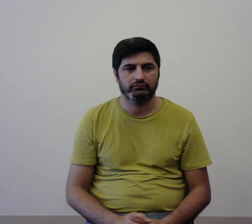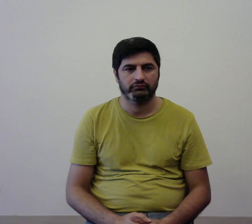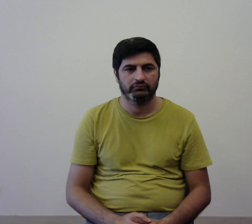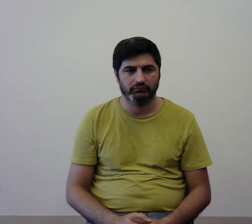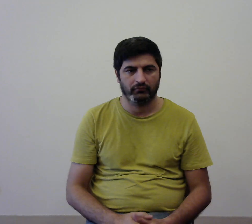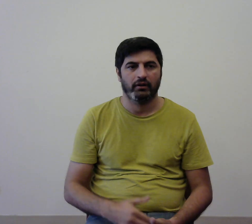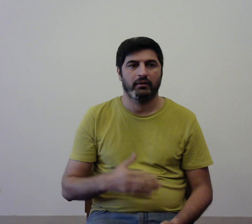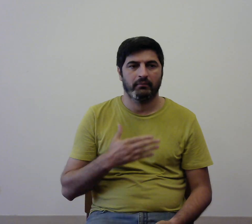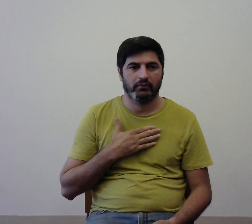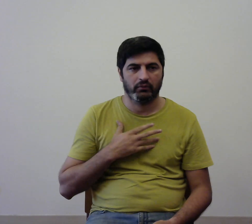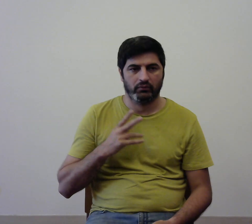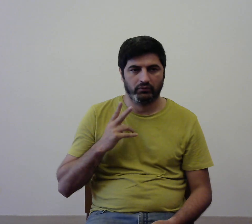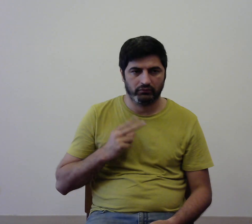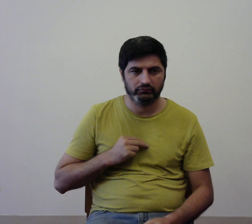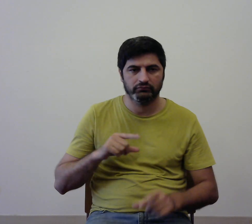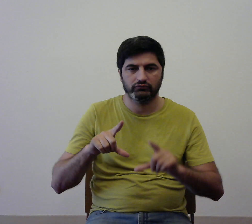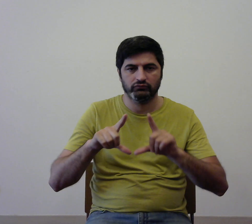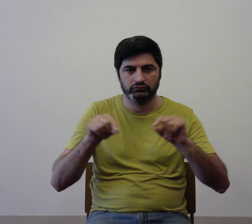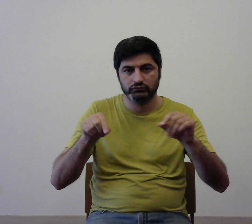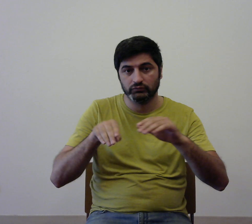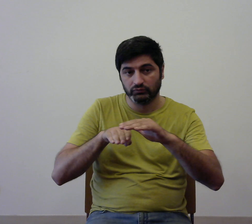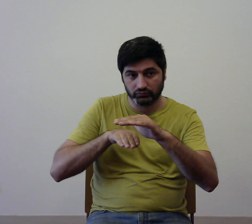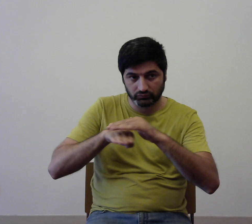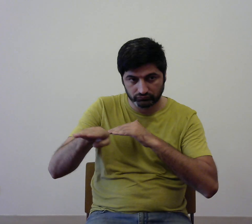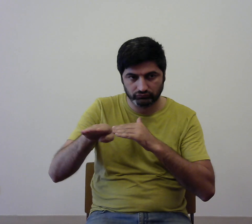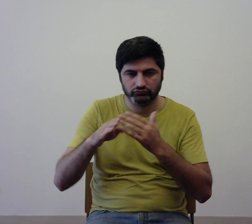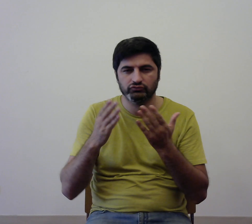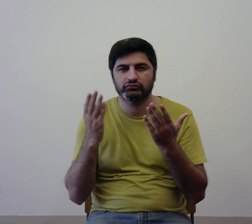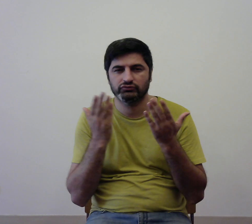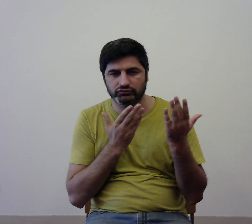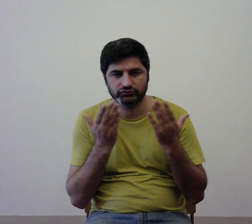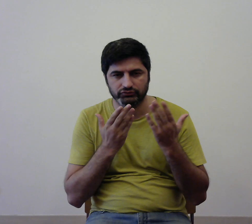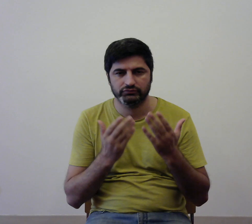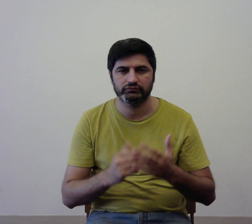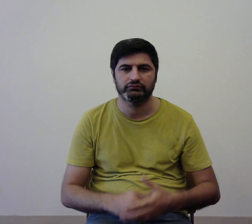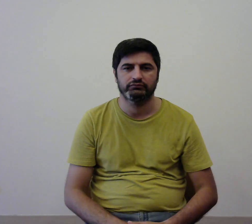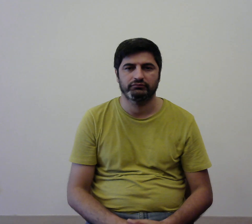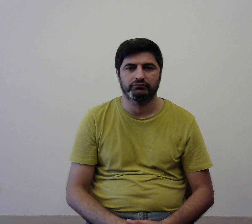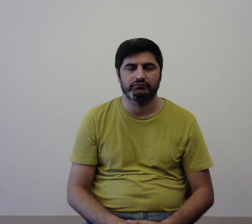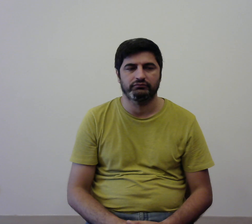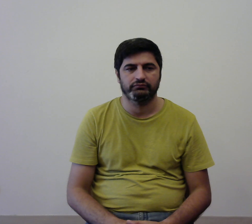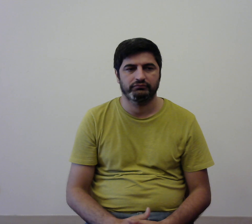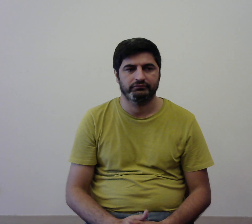Mənim qızım məktəbə gedir, oxuyur